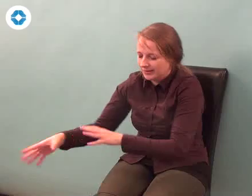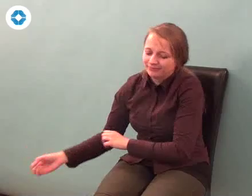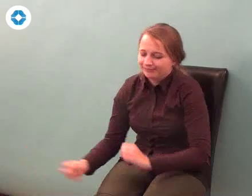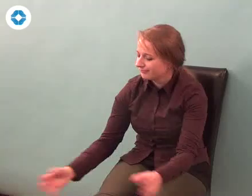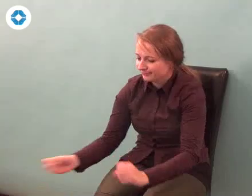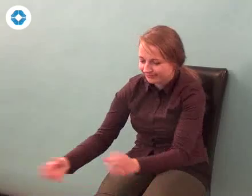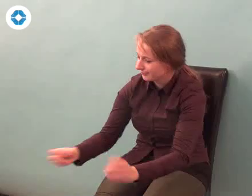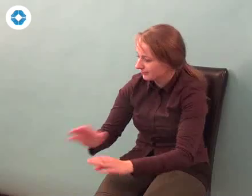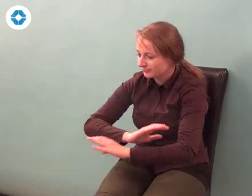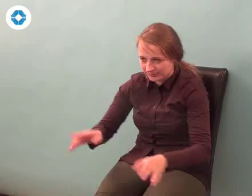Zbiera, zbiera. Skończył.